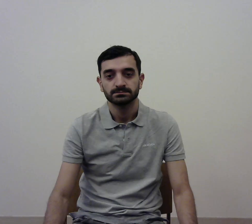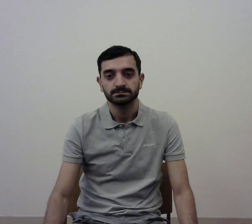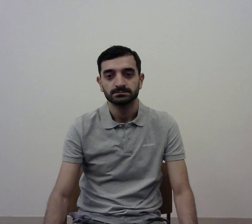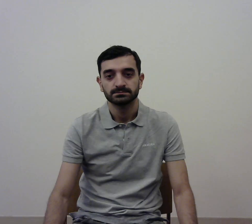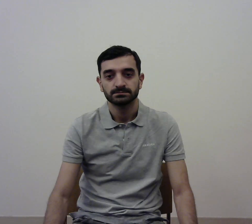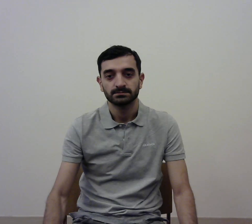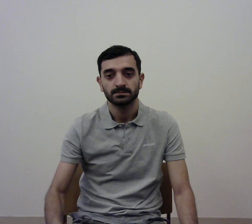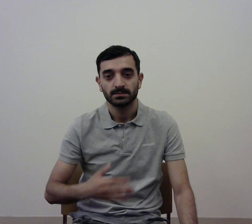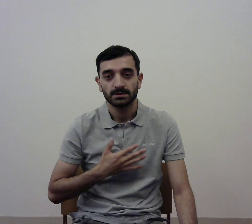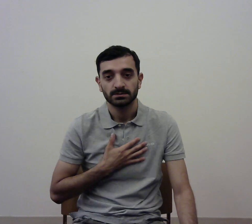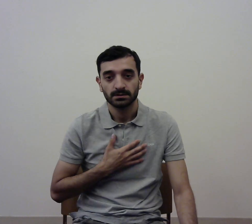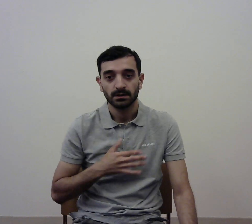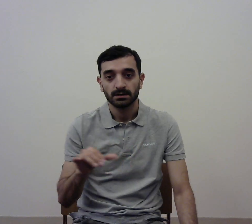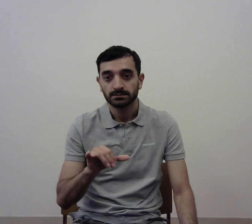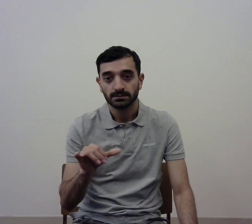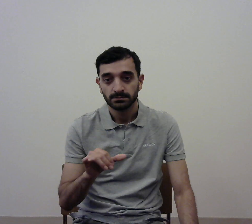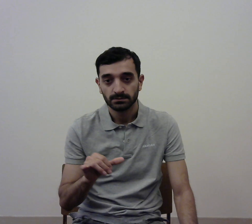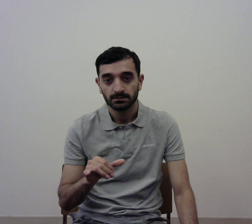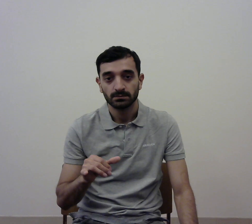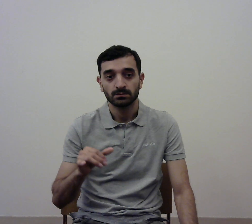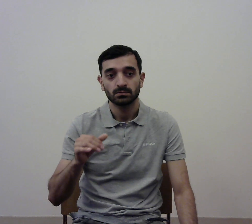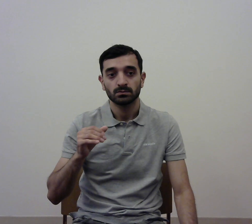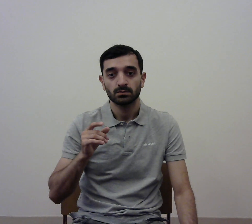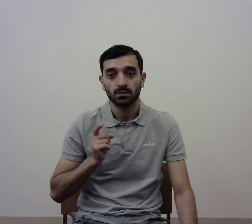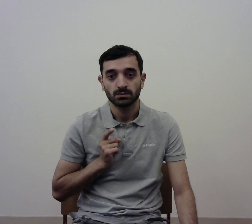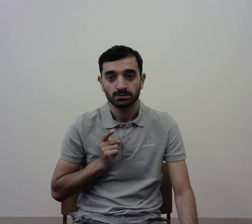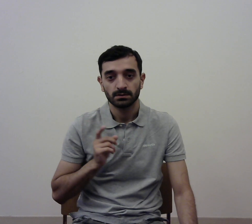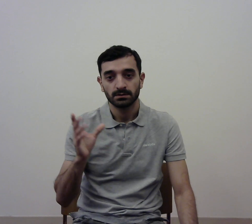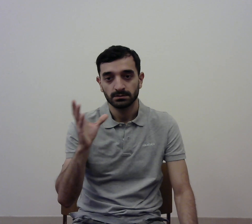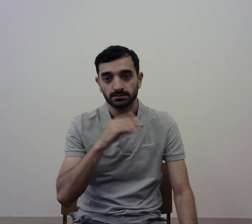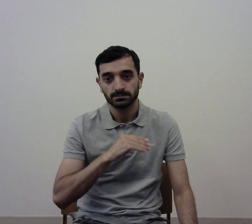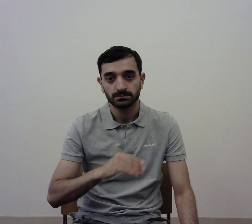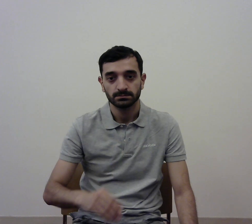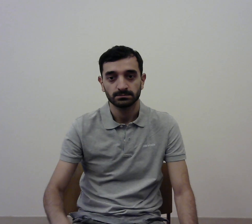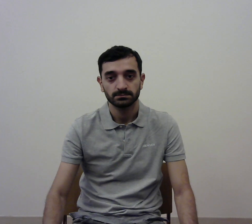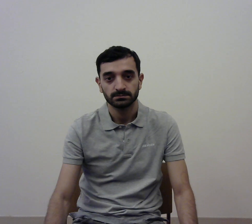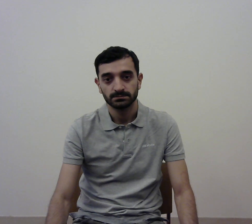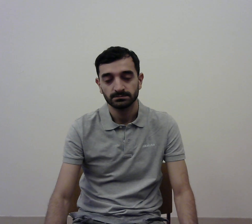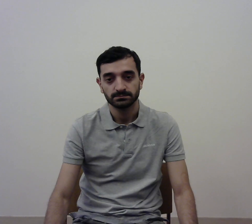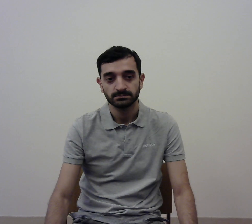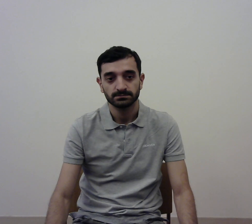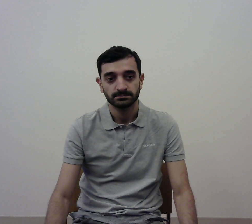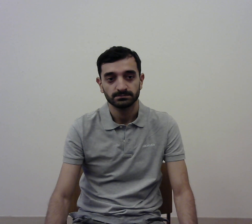Mən harda gözləyə bilərəm?